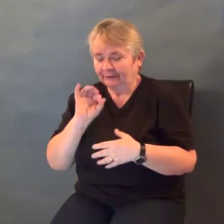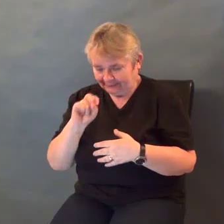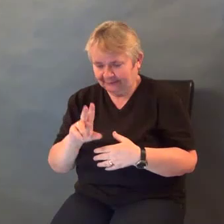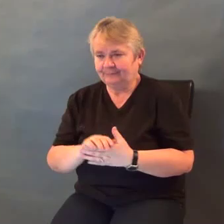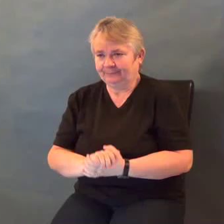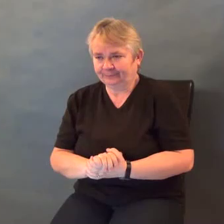Tak.